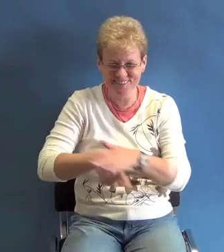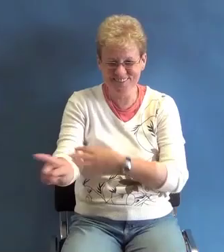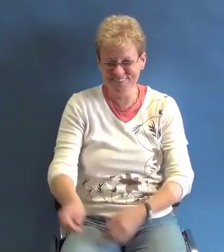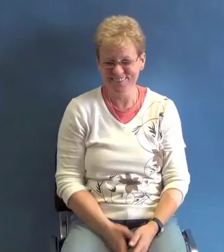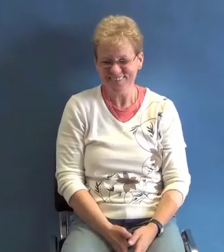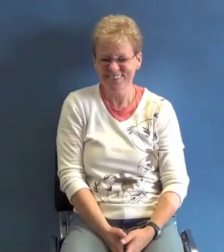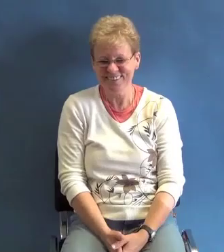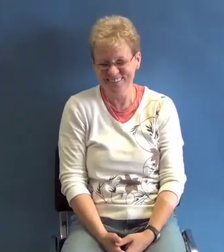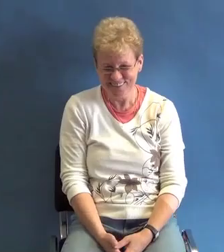Opluła go i kot uciekł.